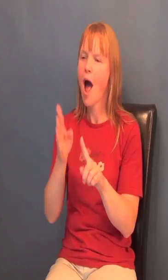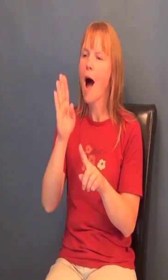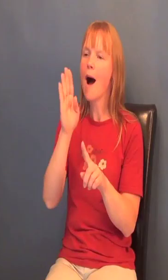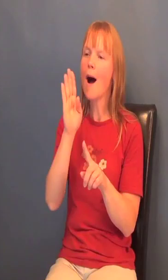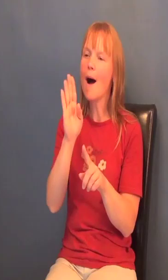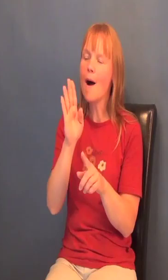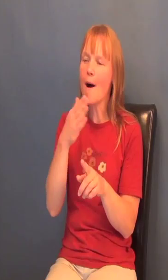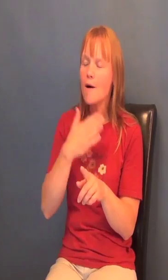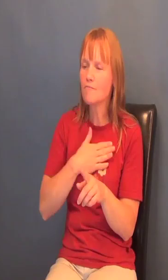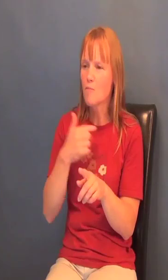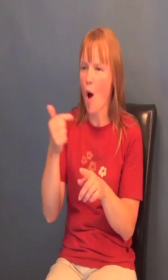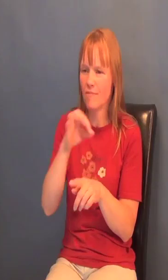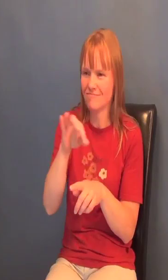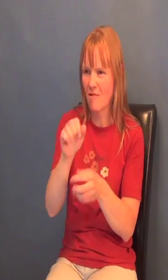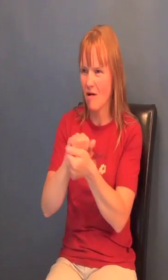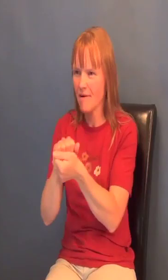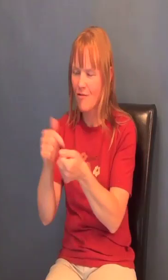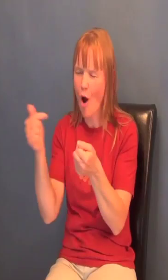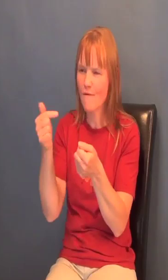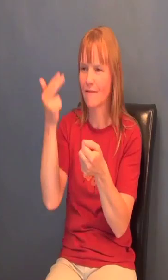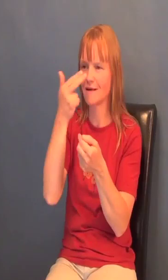A w sobotę obowiązki - gotowanie, pranie.